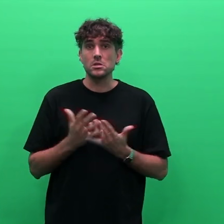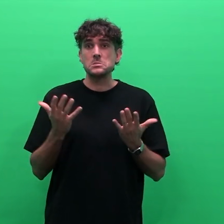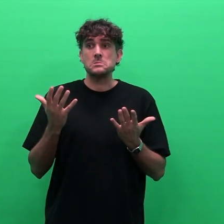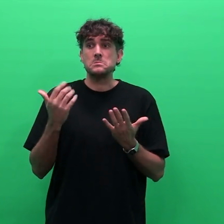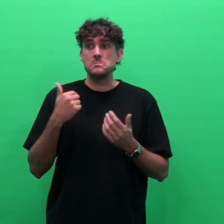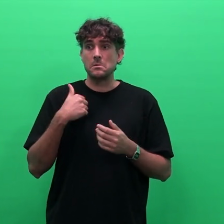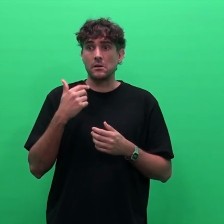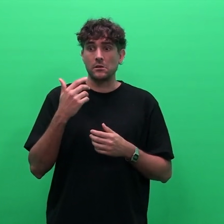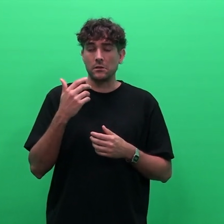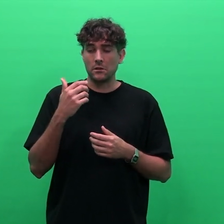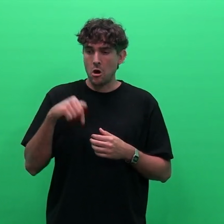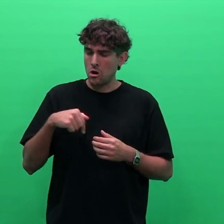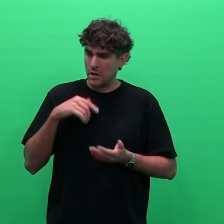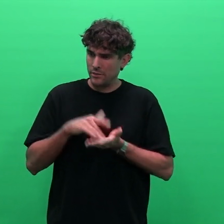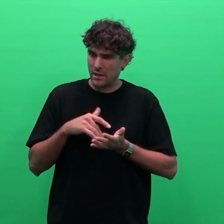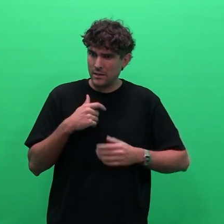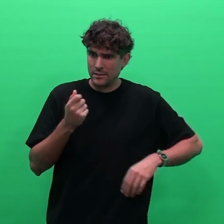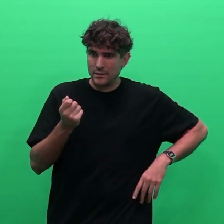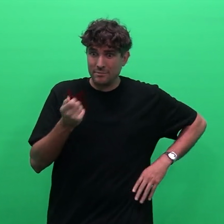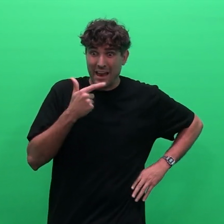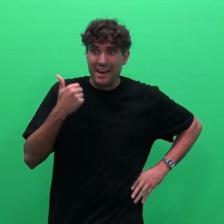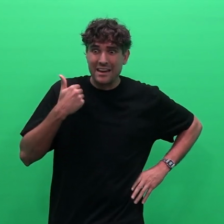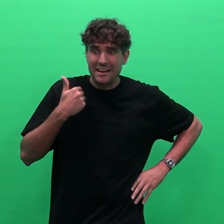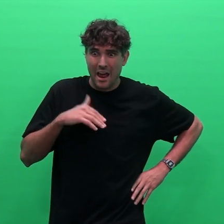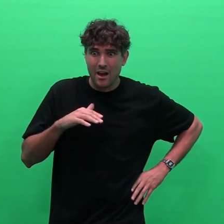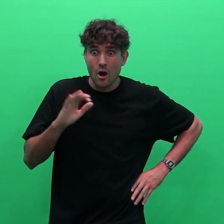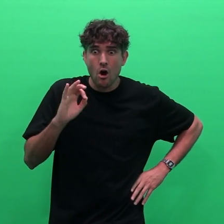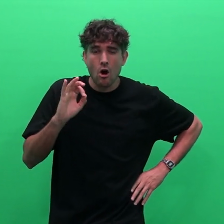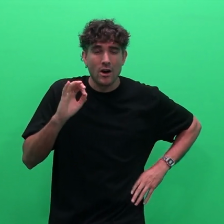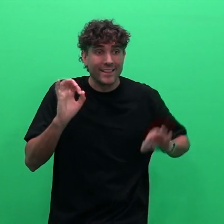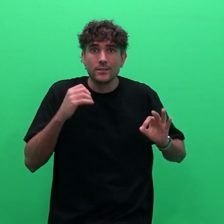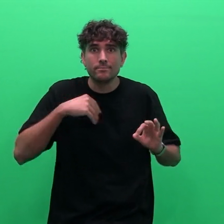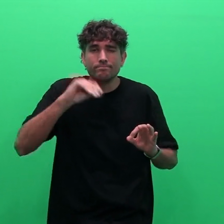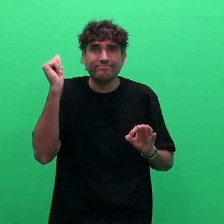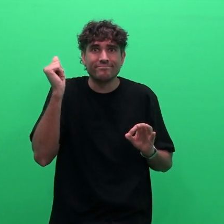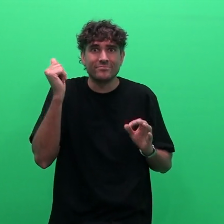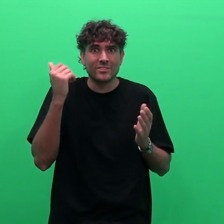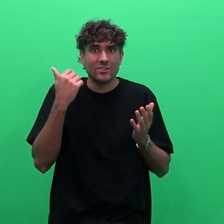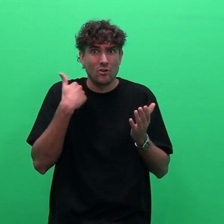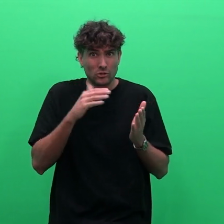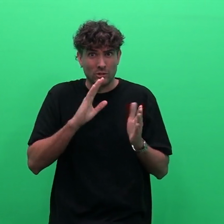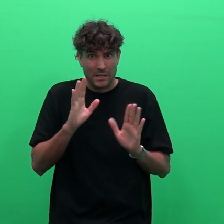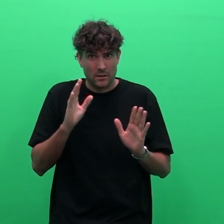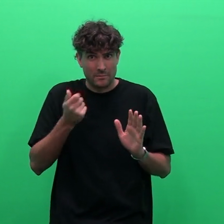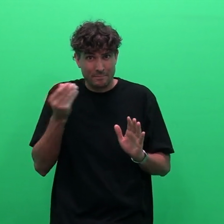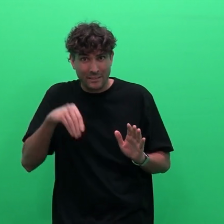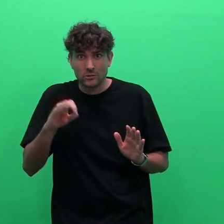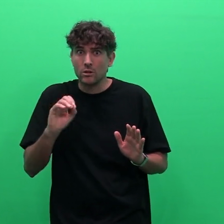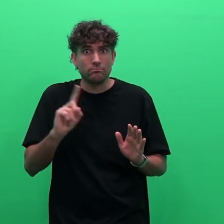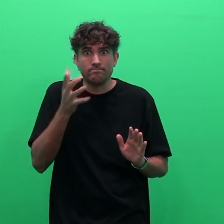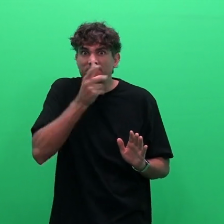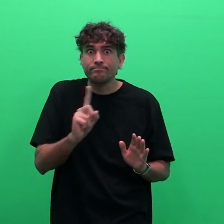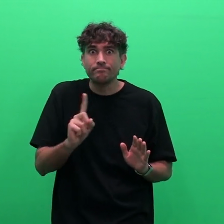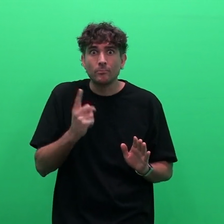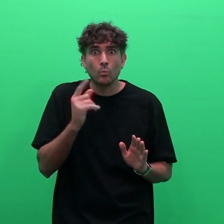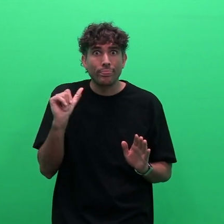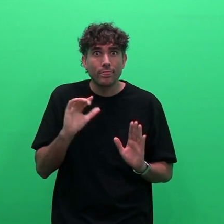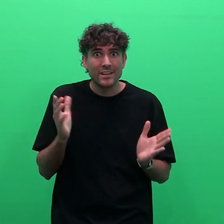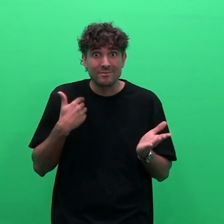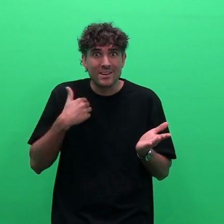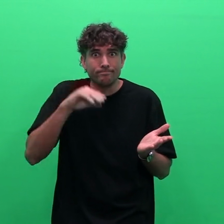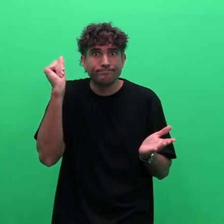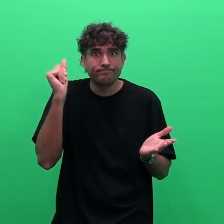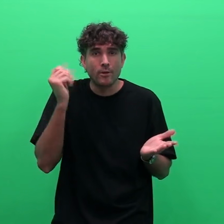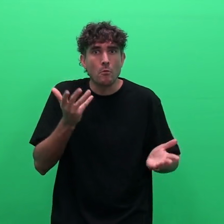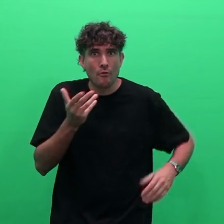Avui no sé si ja m'he pres la pastilla o no, me n'he oblidat. No sé si no passa res i me la puc tornar prendre ara o només me la puc prendre una vegada? Me n'he oblidat, què faig?